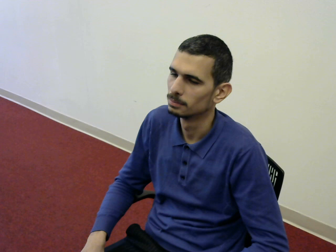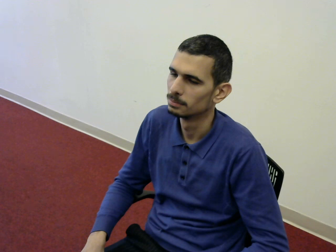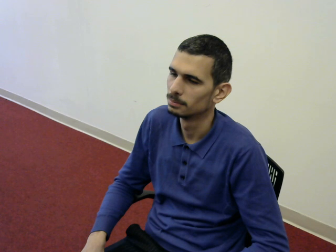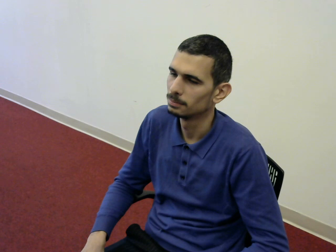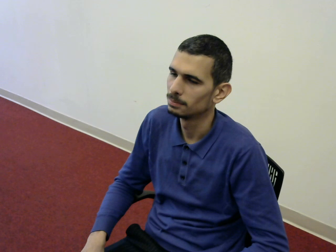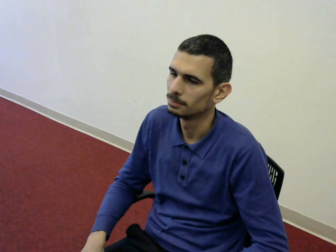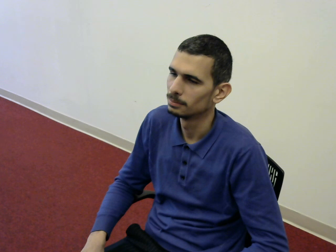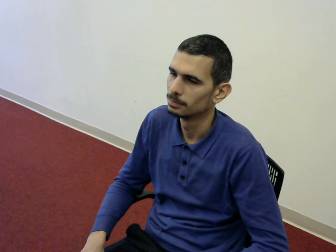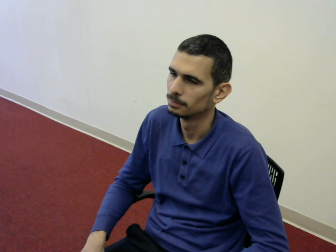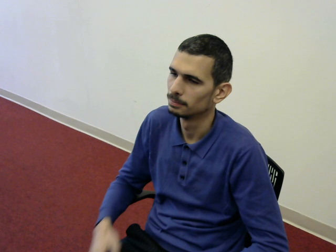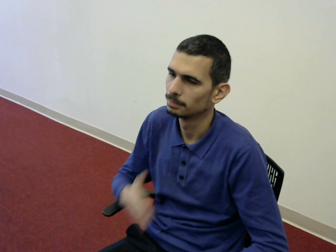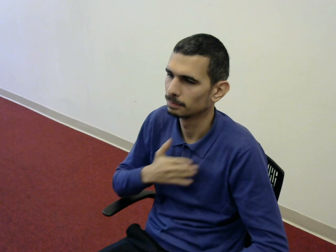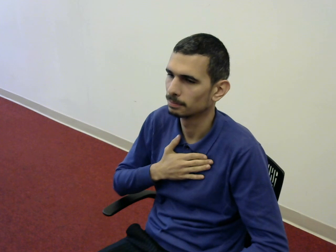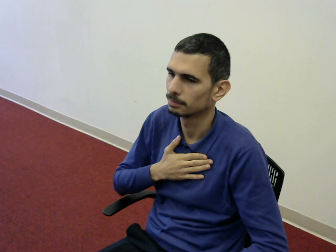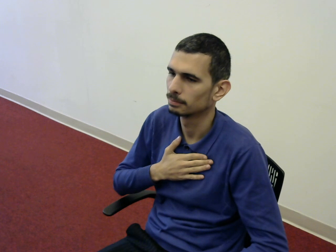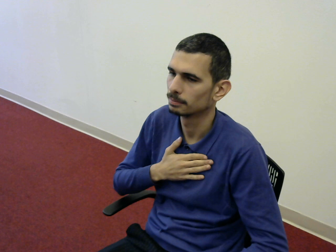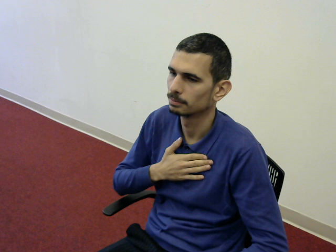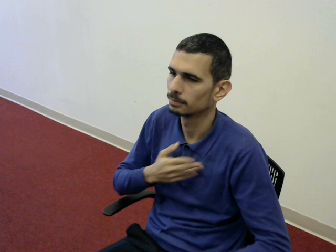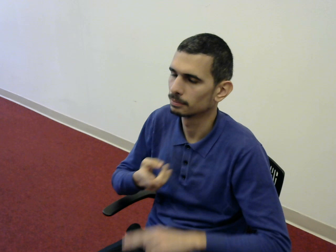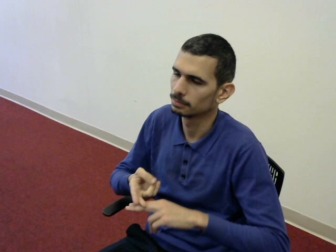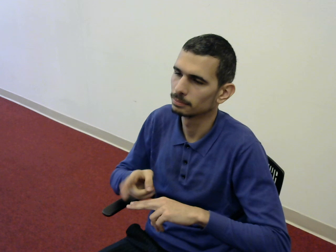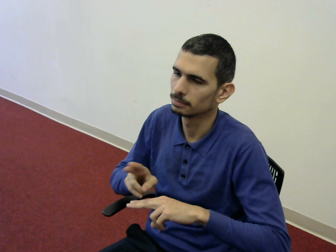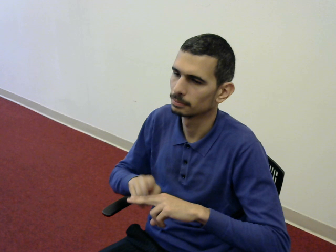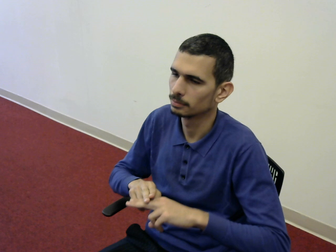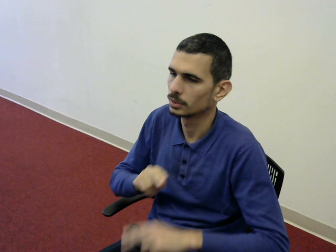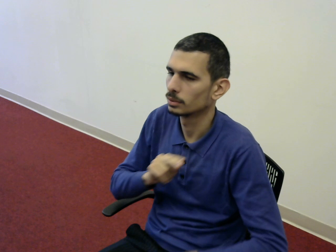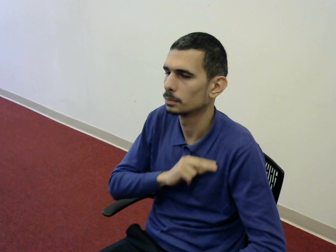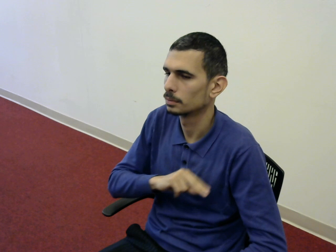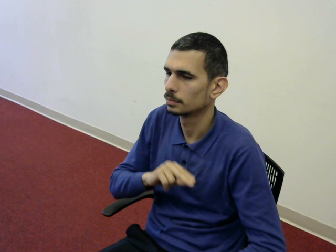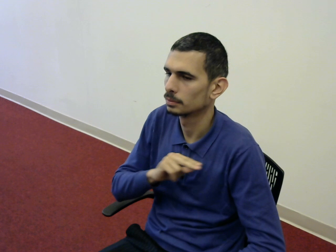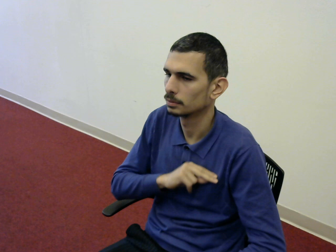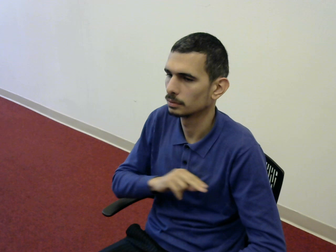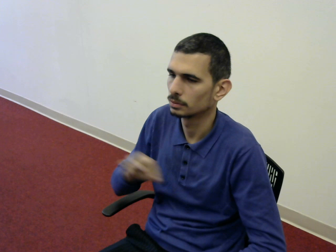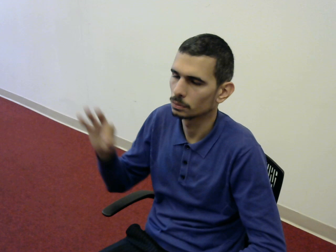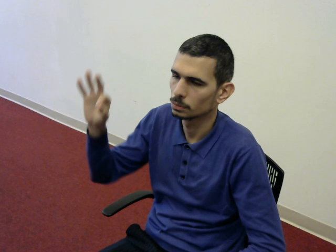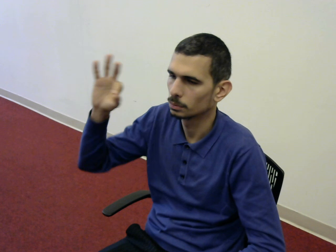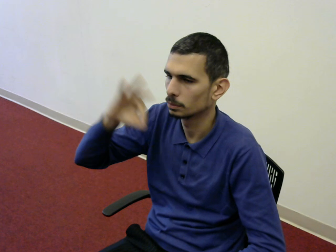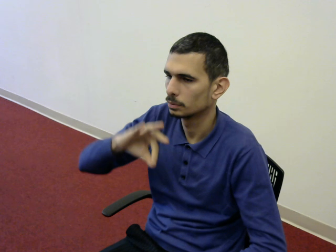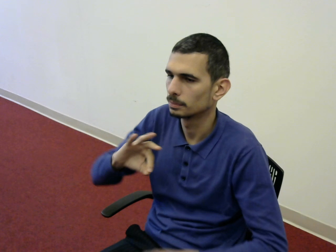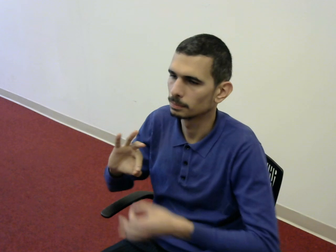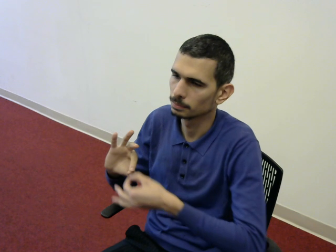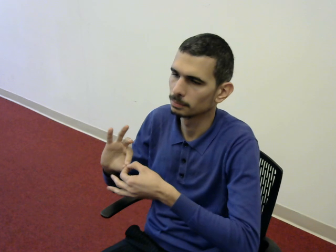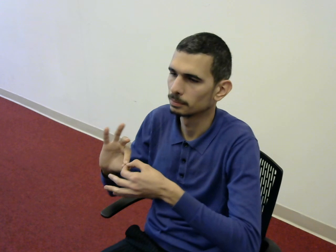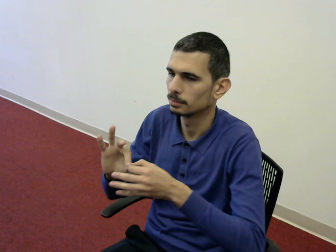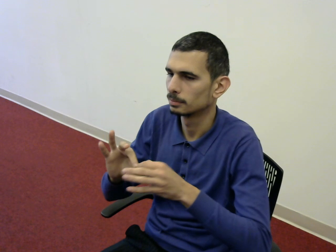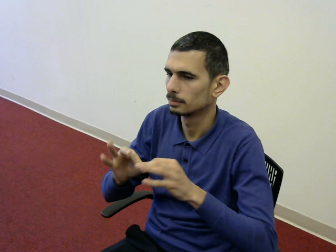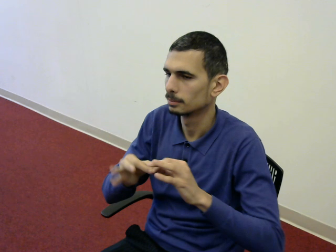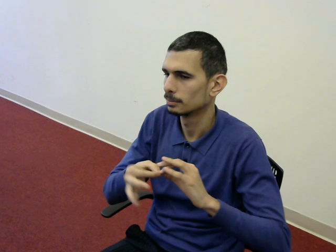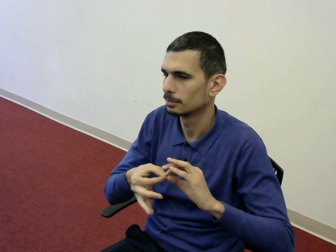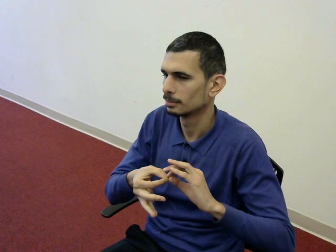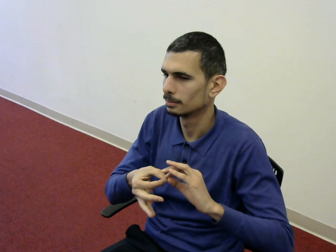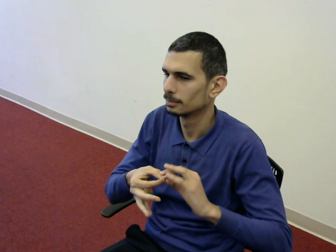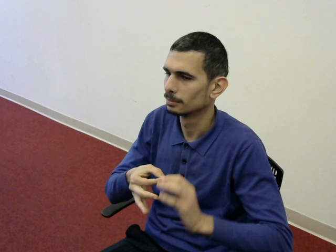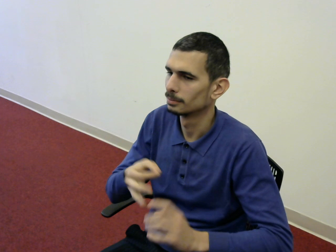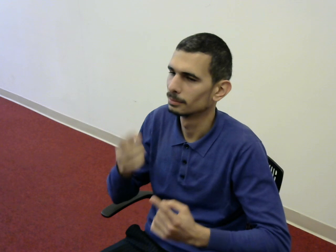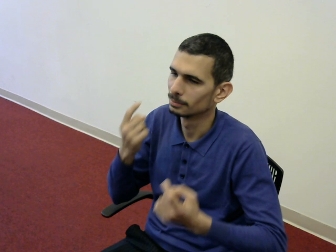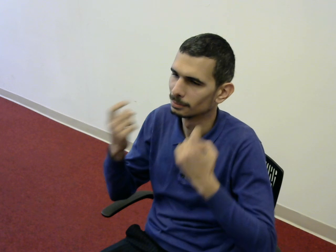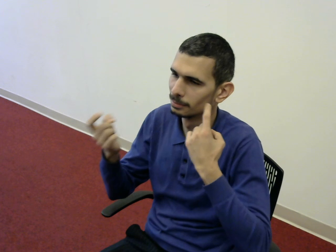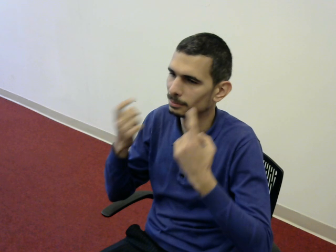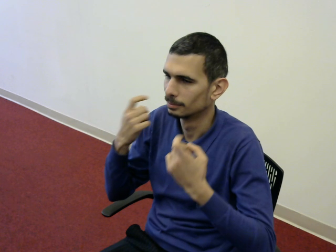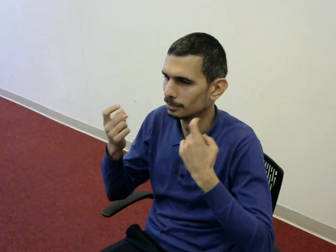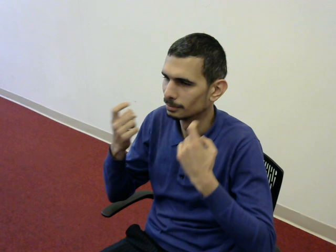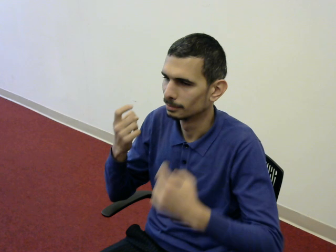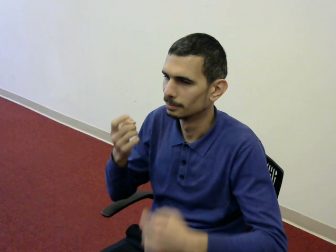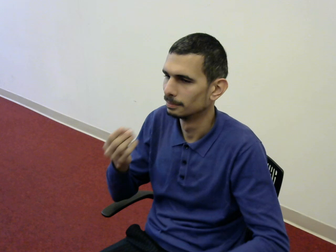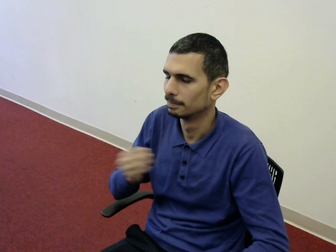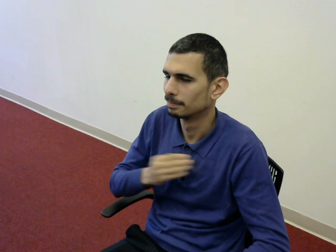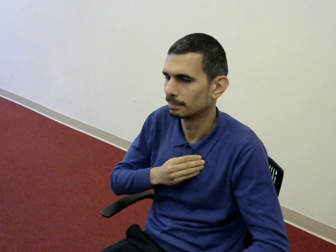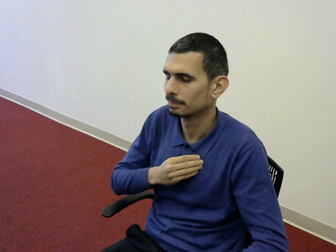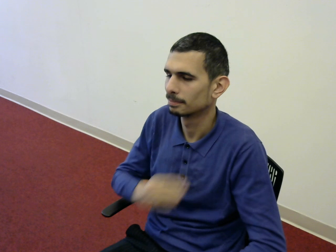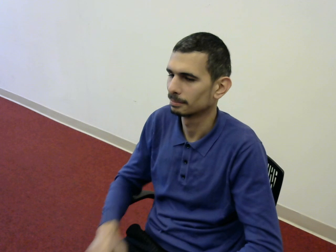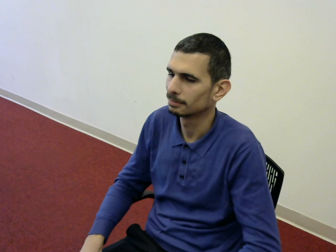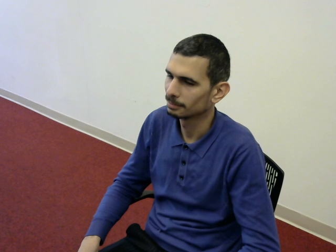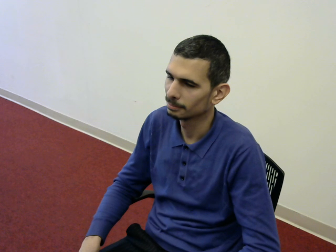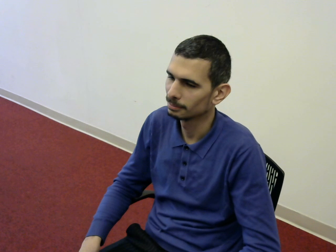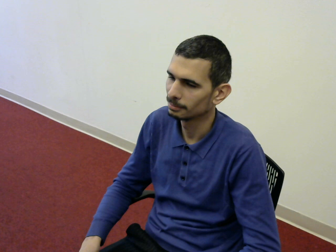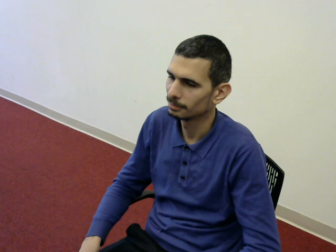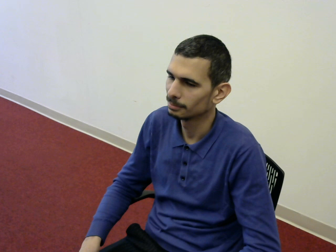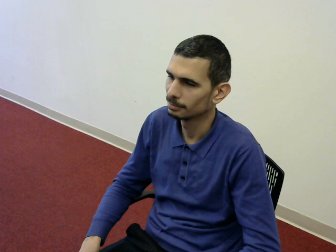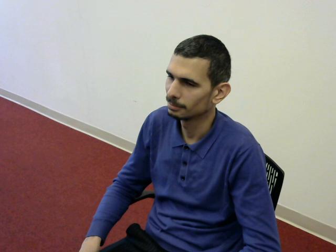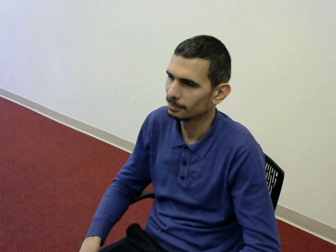Mənə bu iş haqqında ətraflı məlumat verin